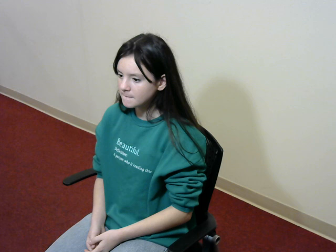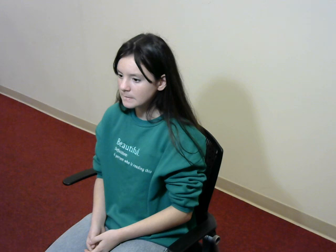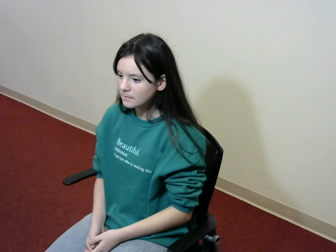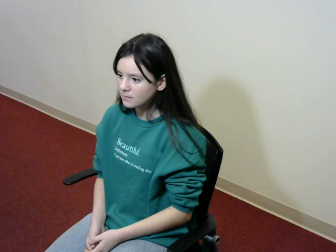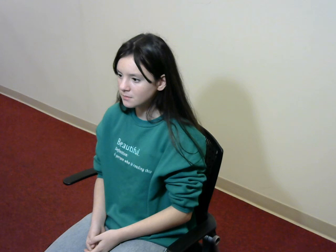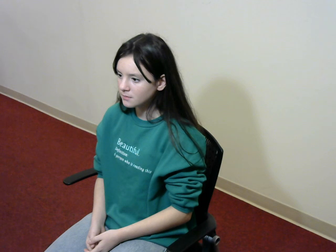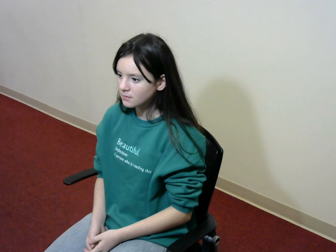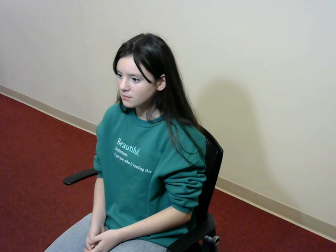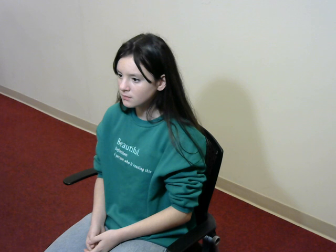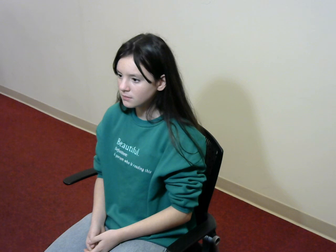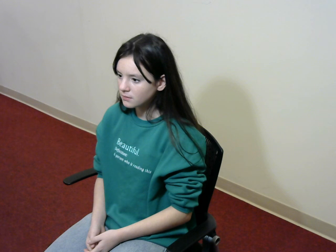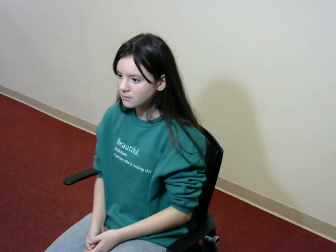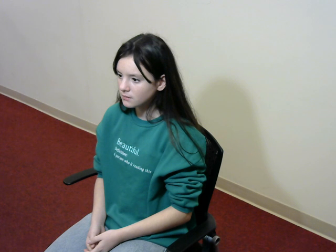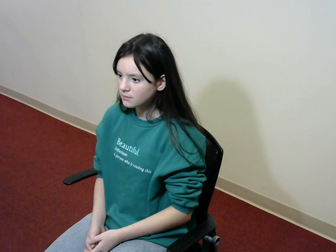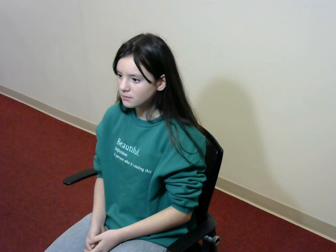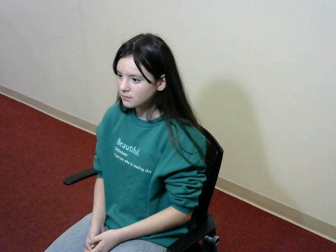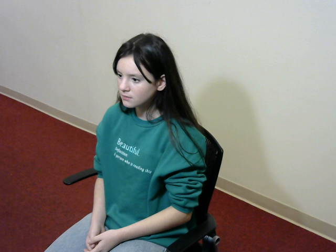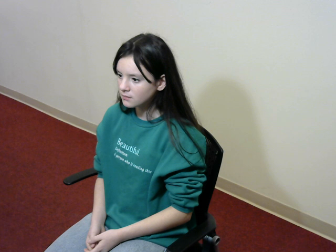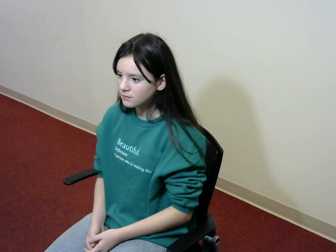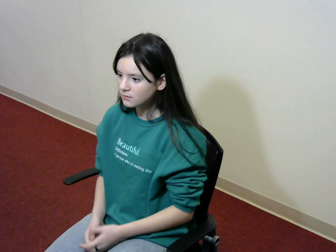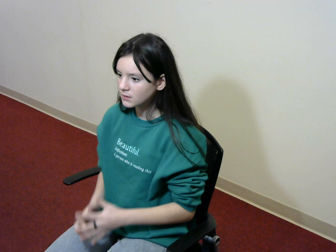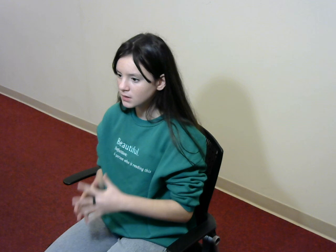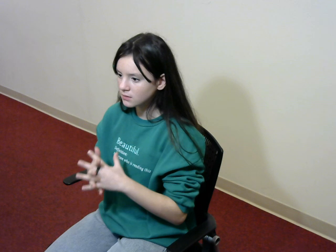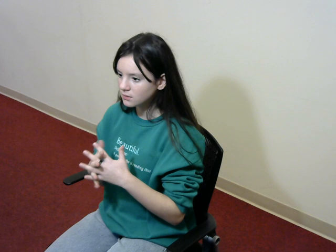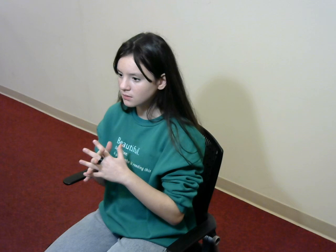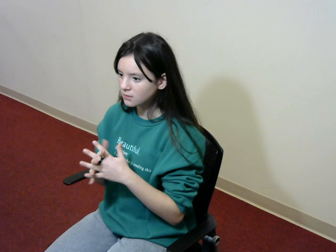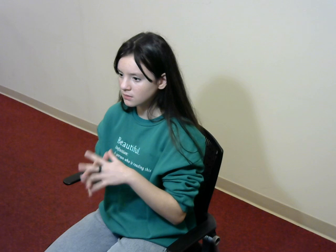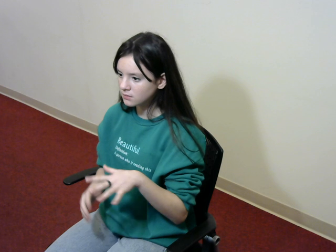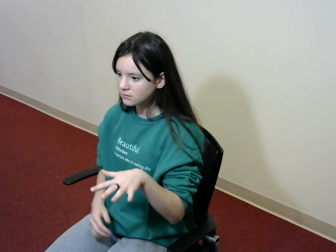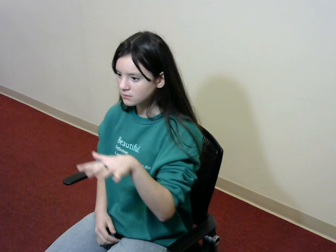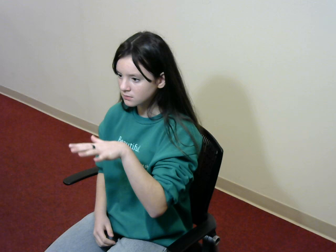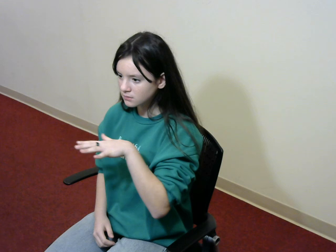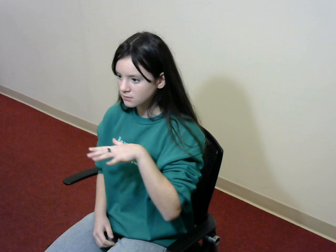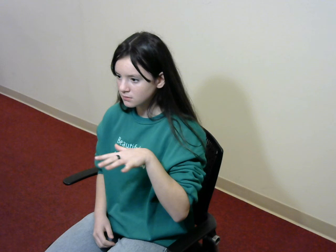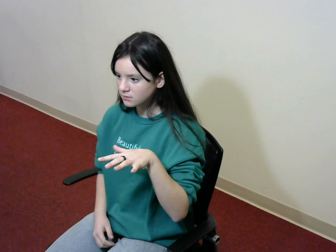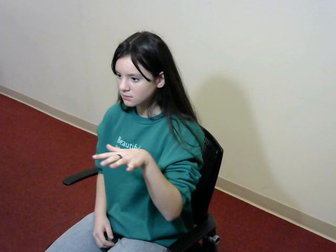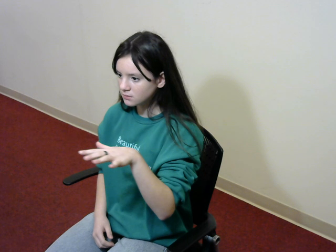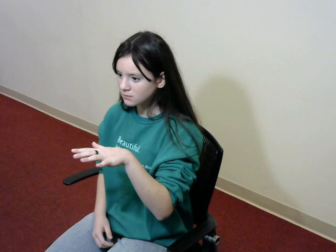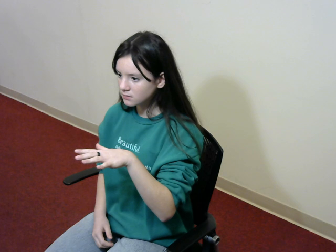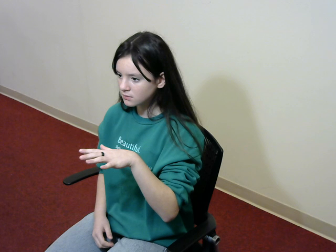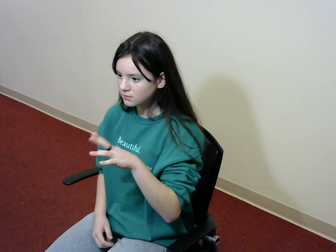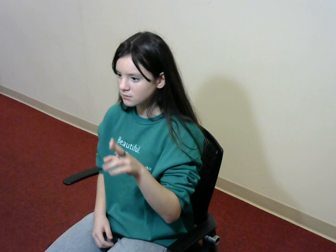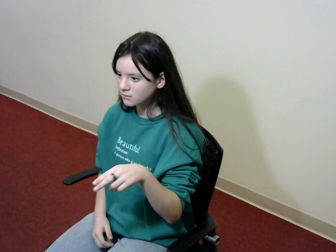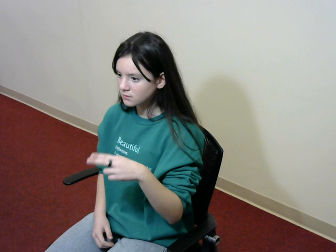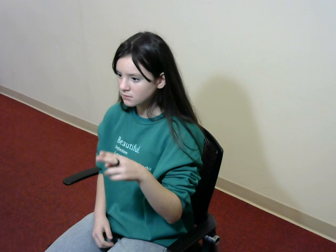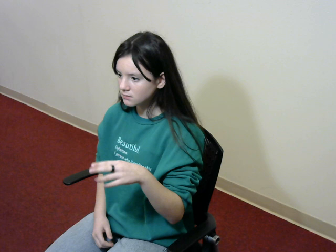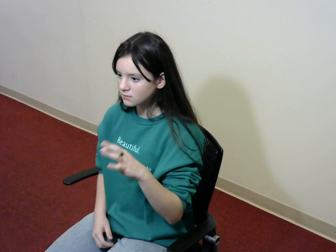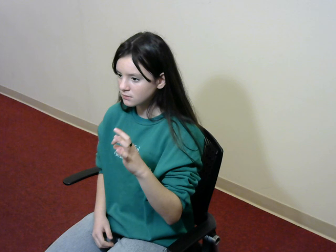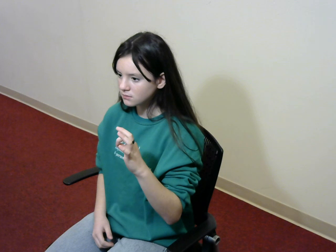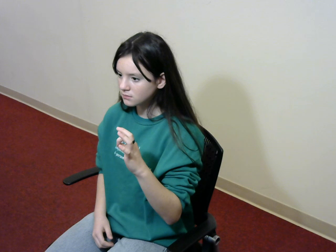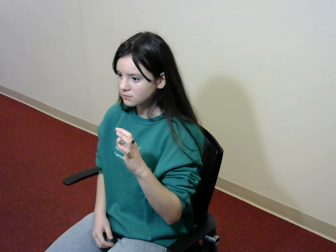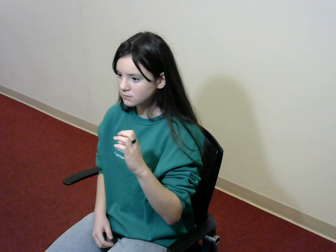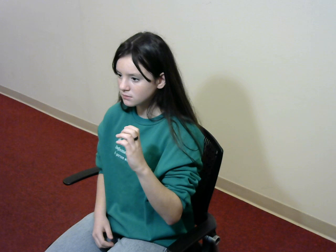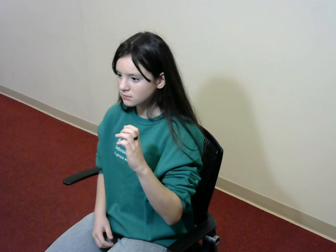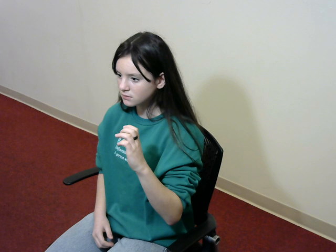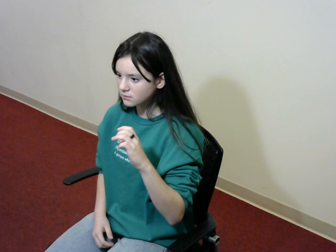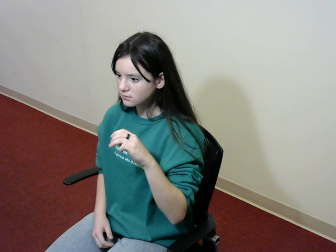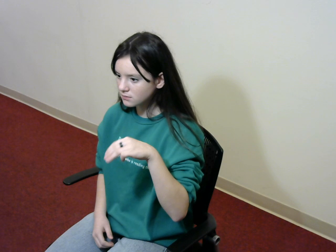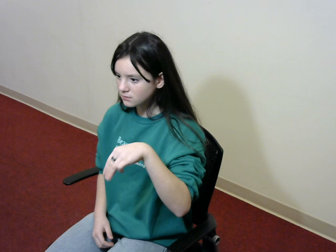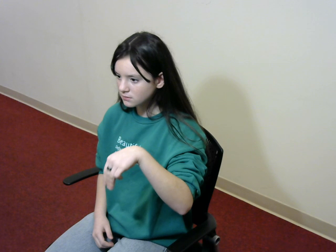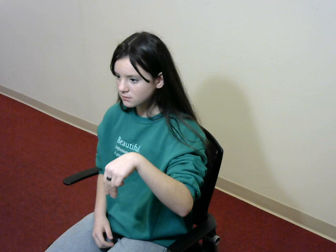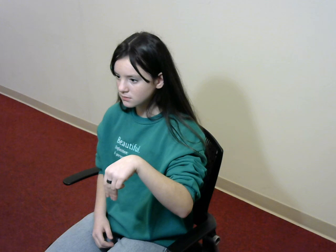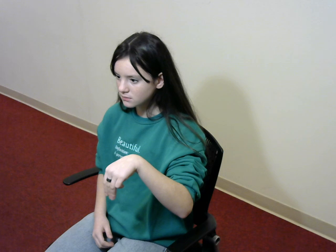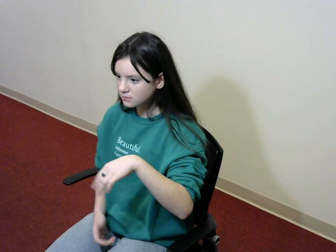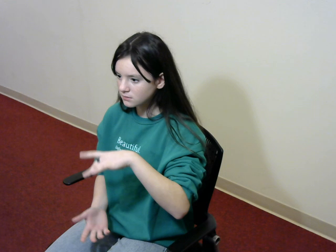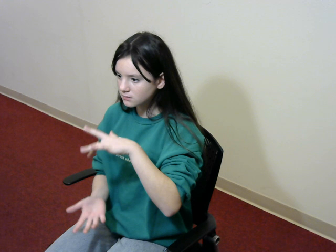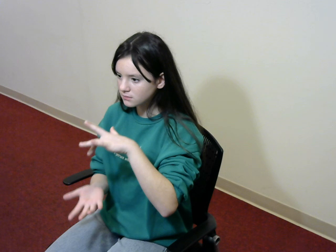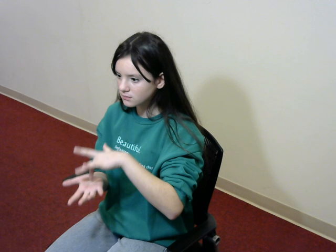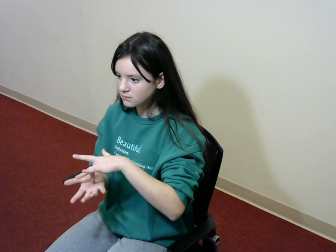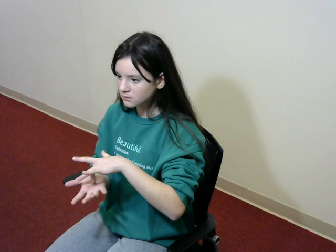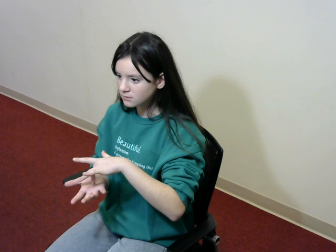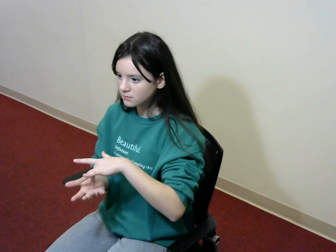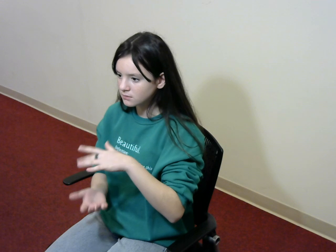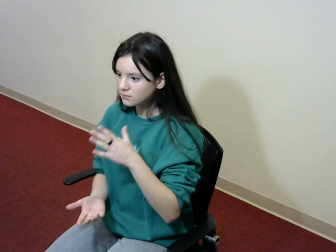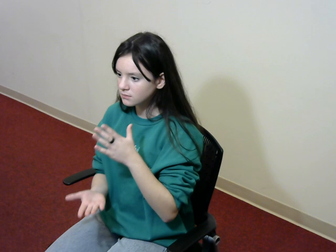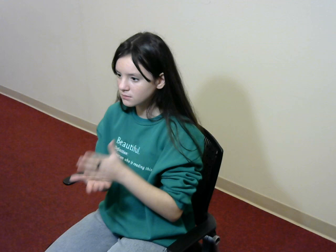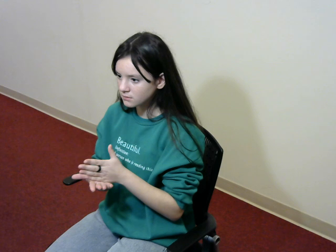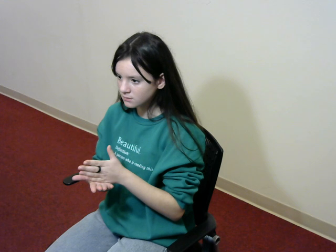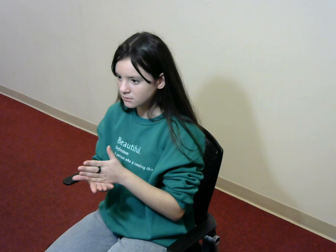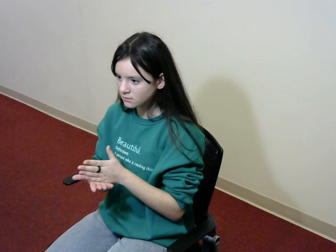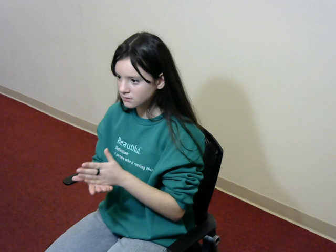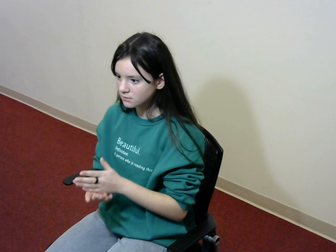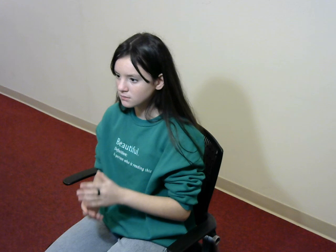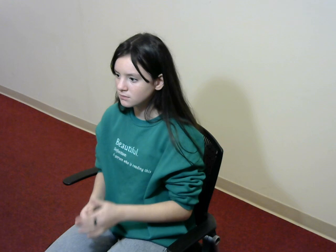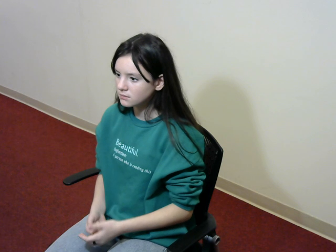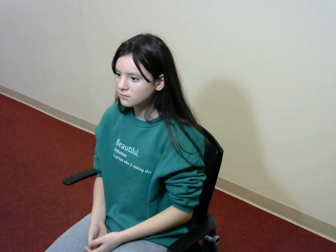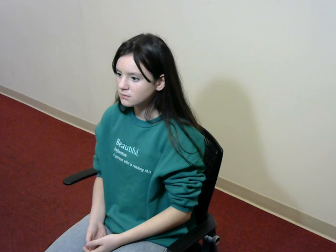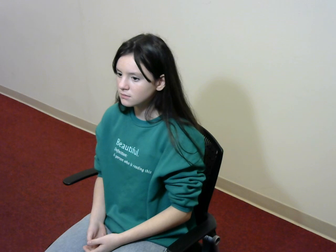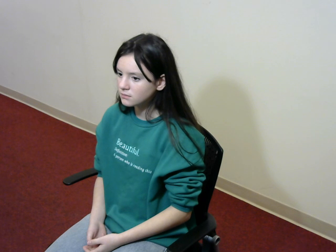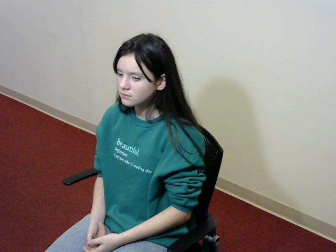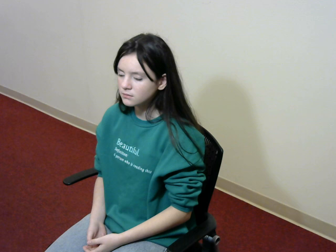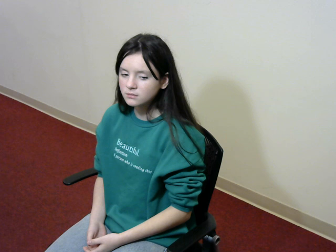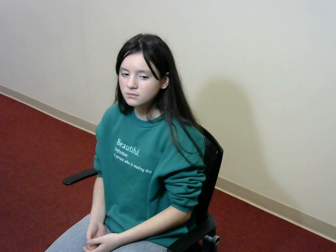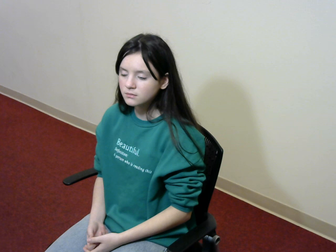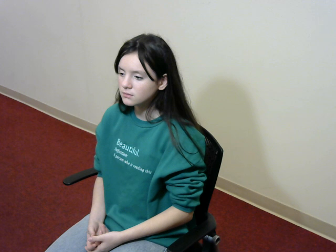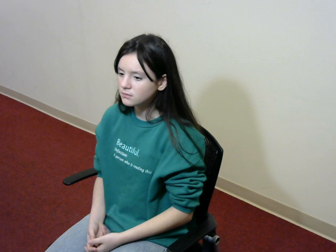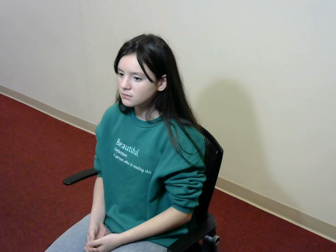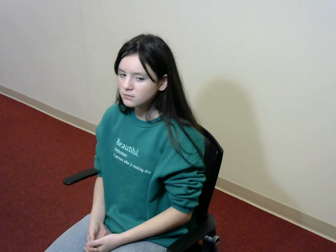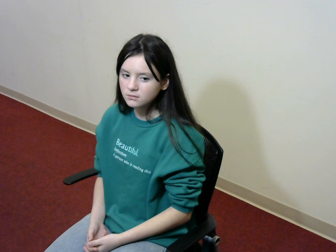Rayonlarda DOST Mərkəzləri varmı?